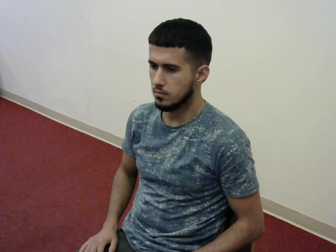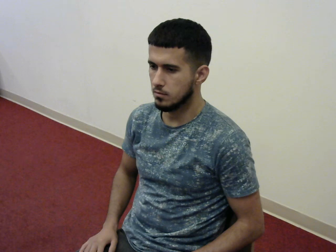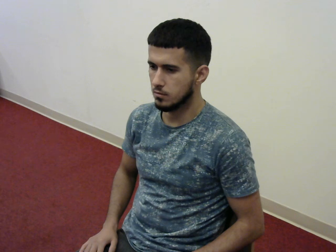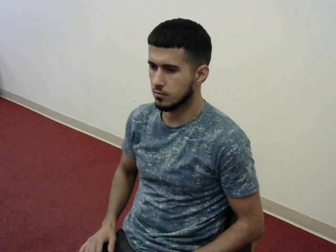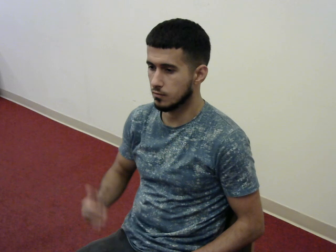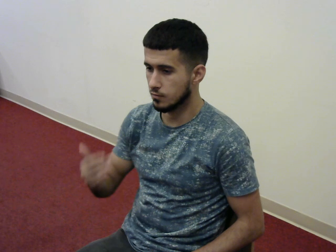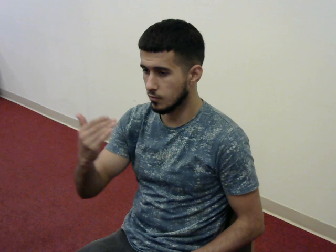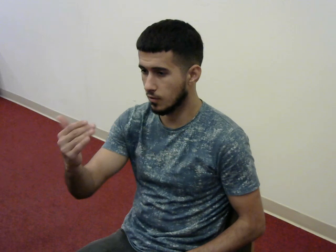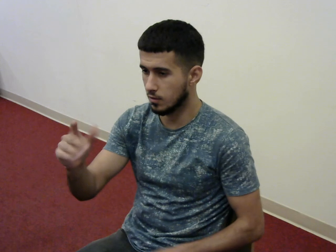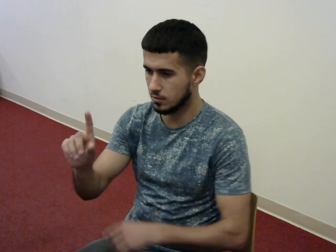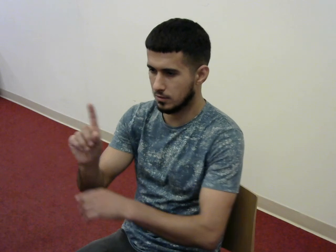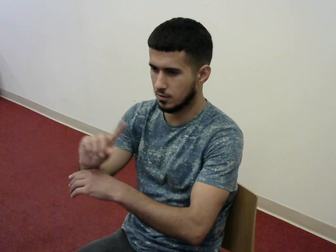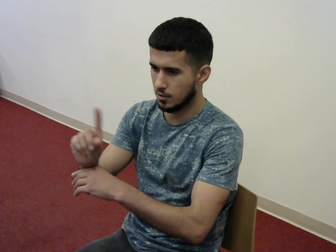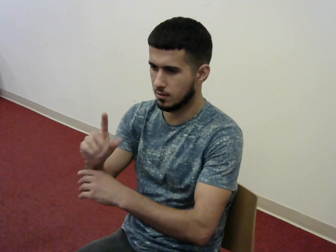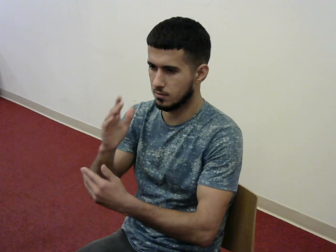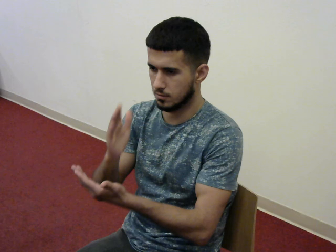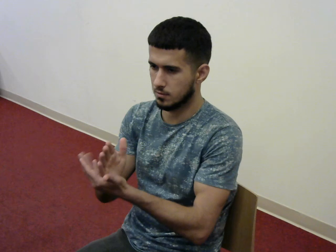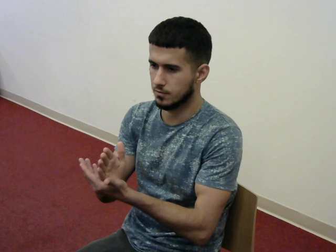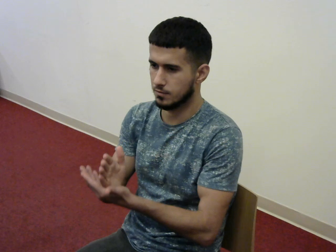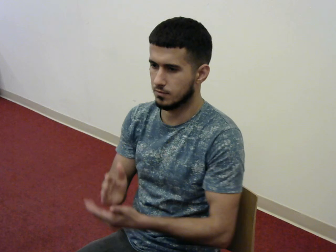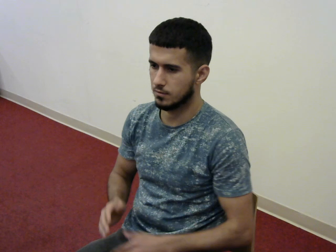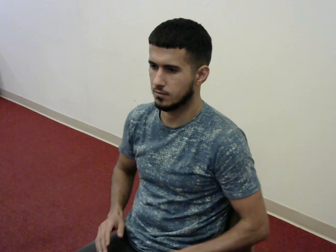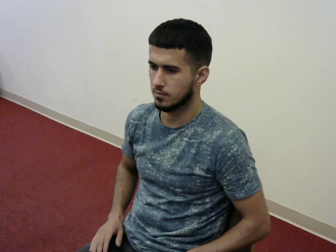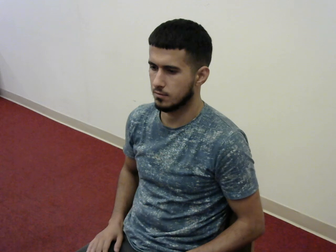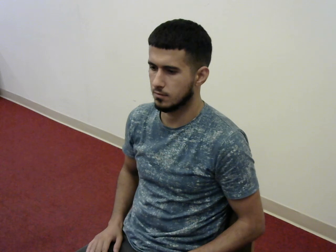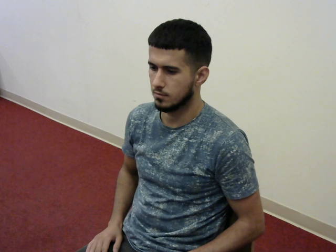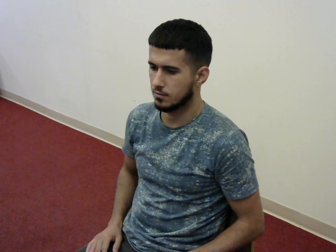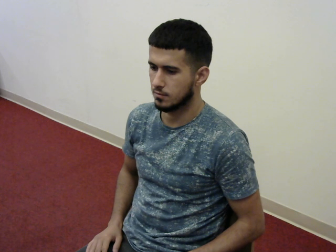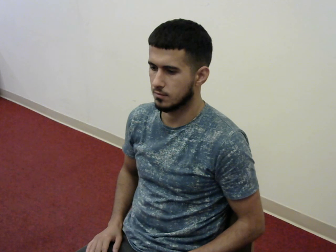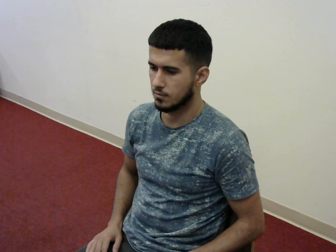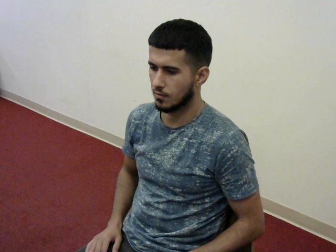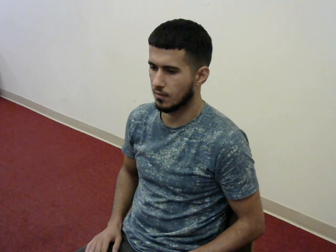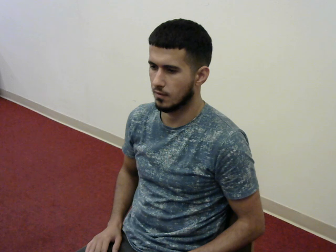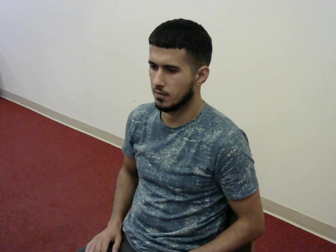Sizdə qələm varmı?